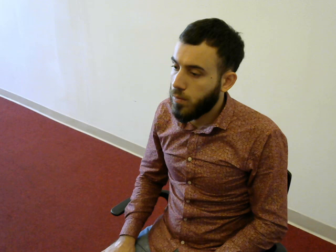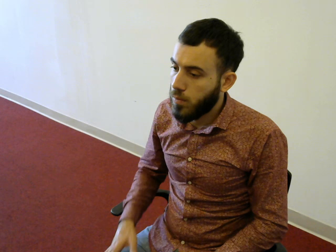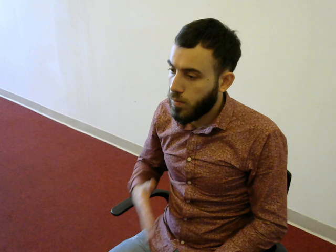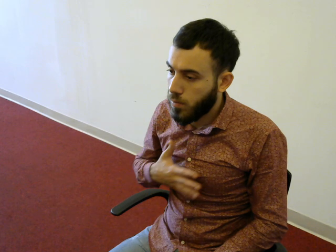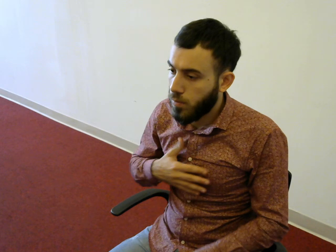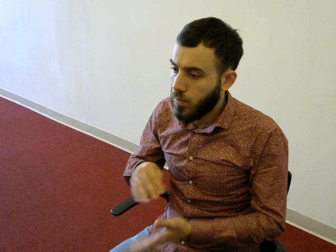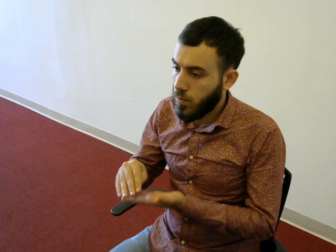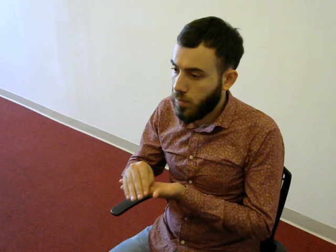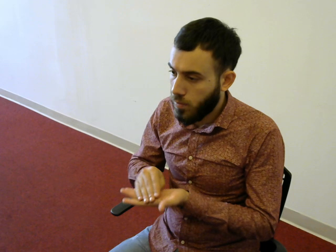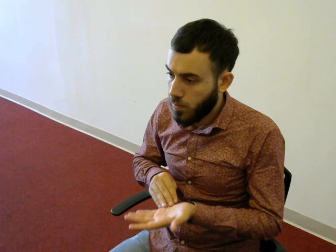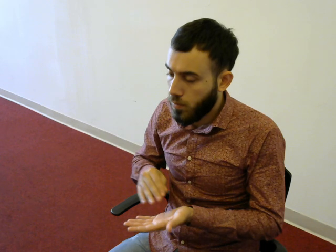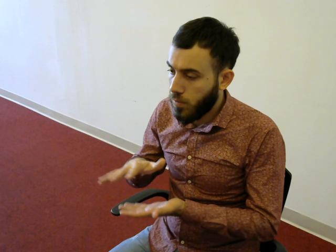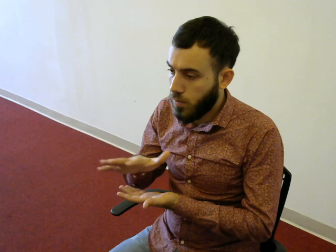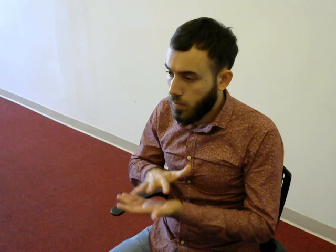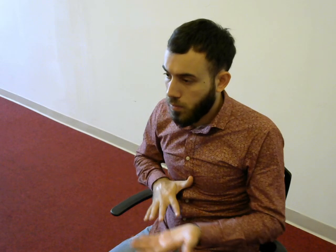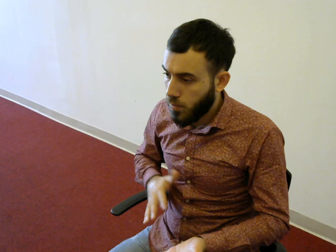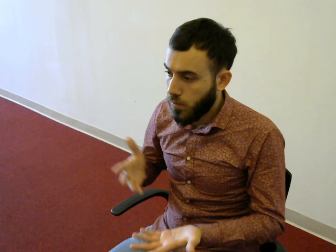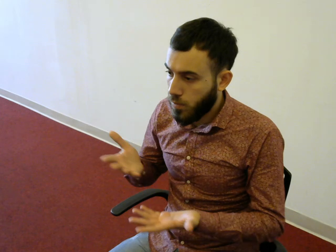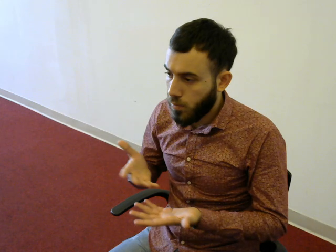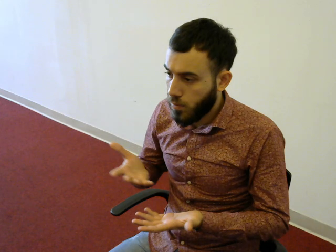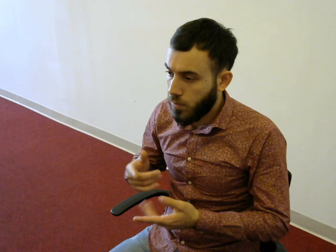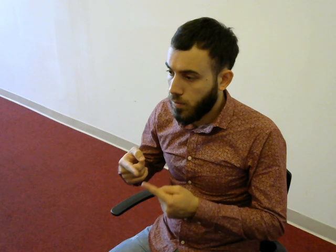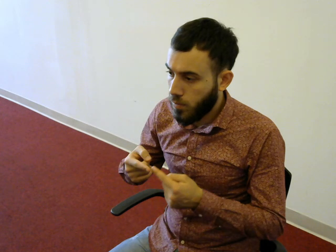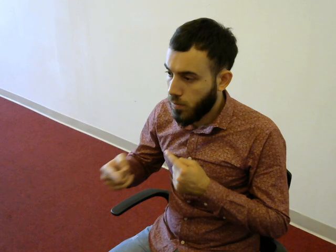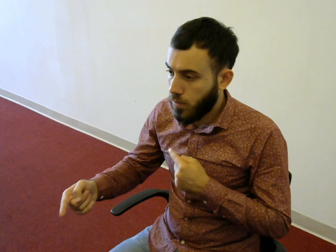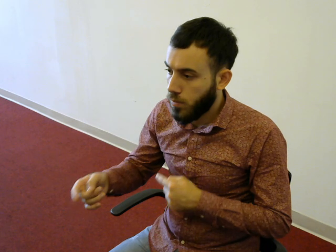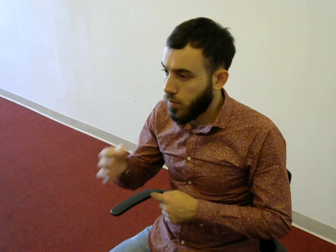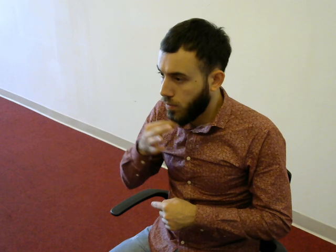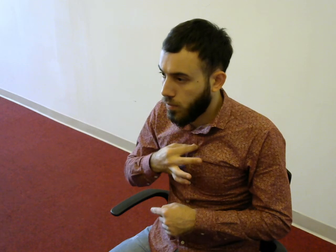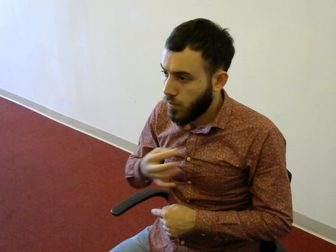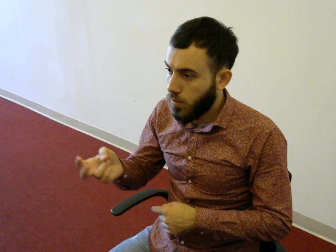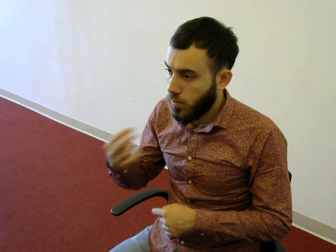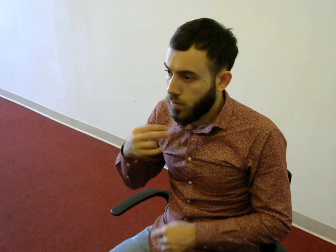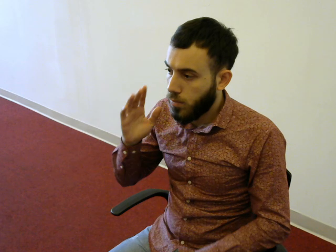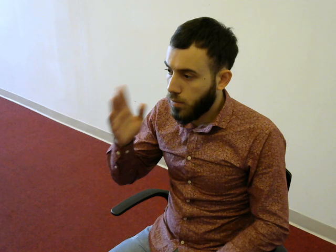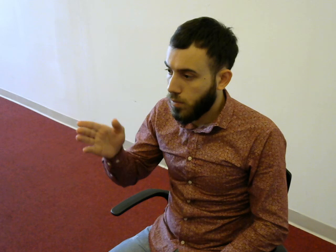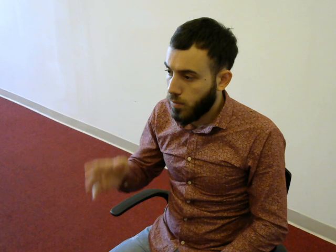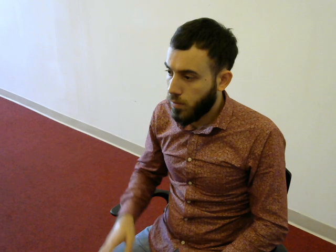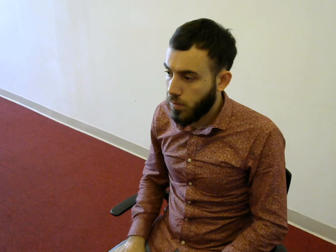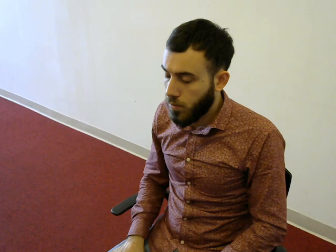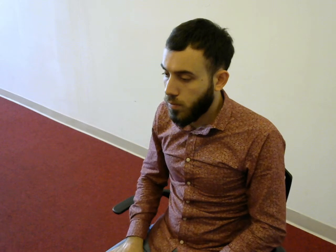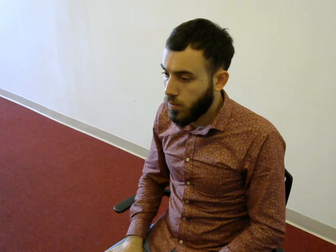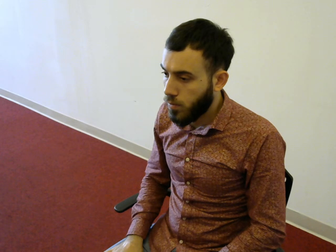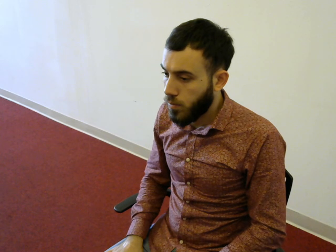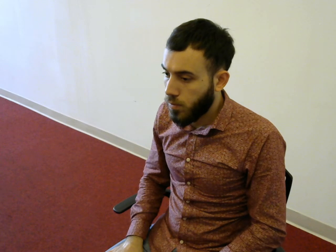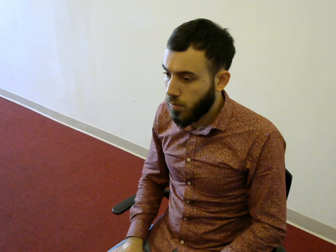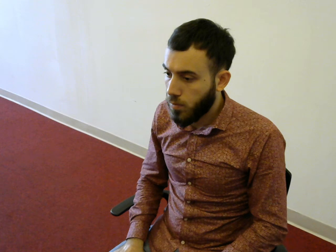Mənim yazdığım ərizəyə hansı müddətdə cavab gələcək?